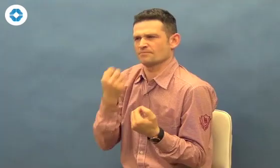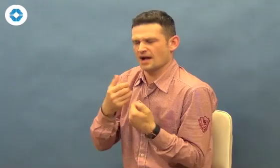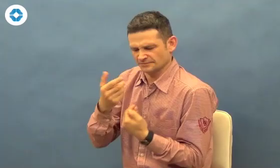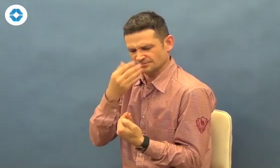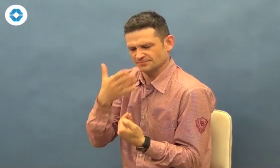Jest rozczarowany.